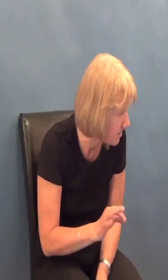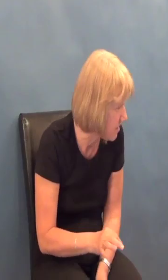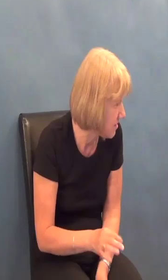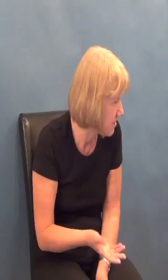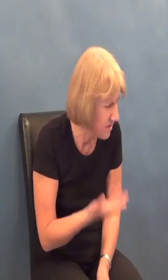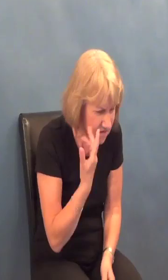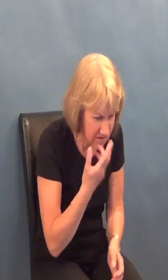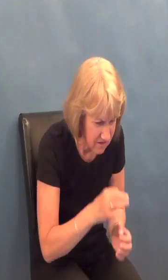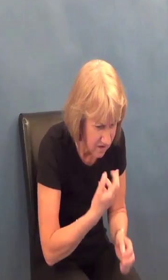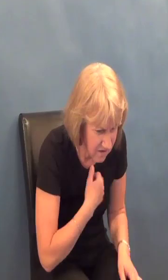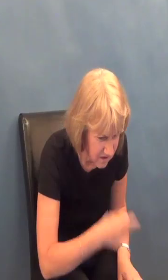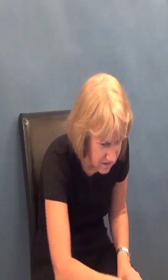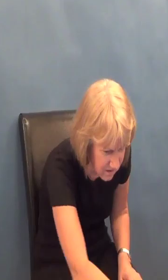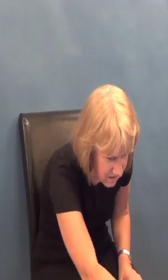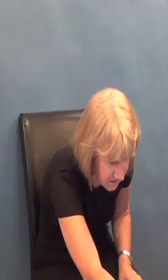Nie wiem dokładnie, jest niewyraźnie.